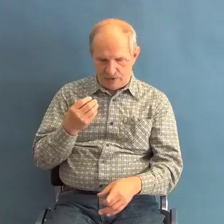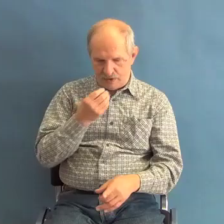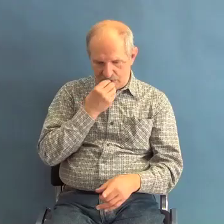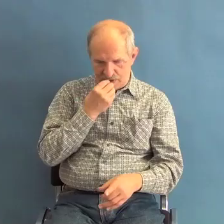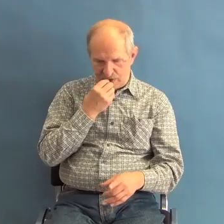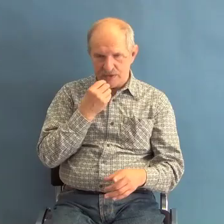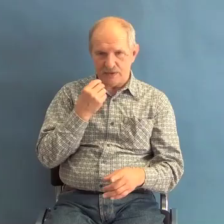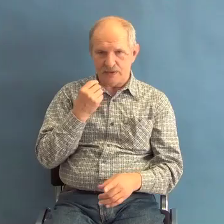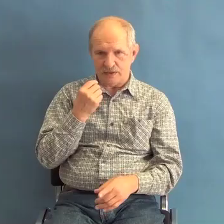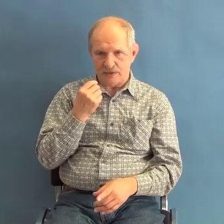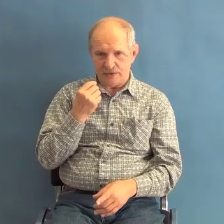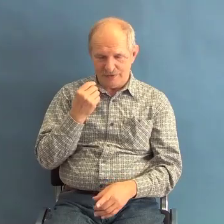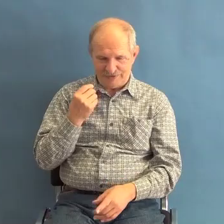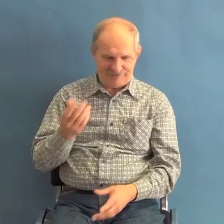Jedzenie.